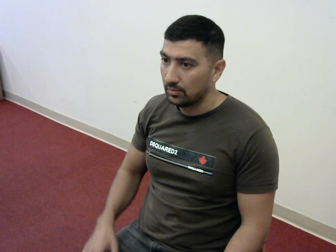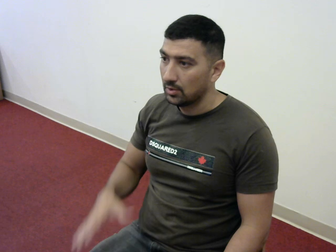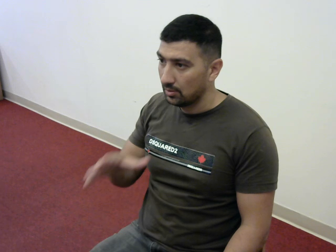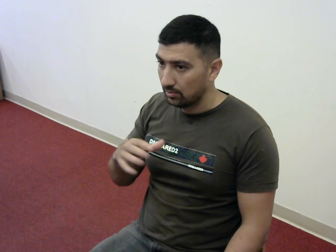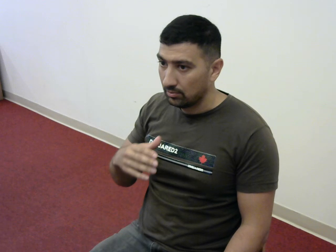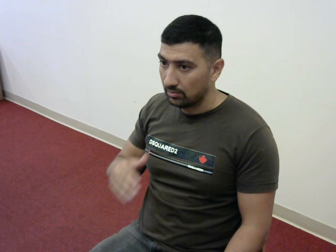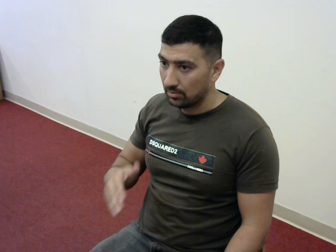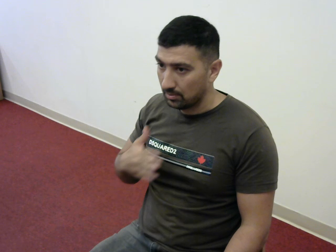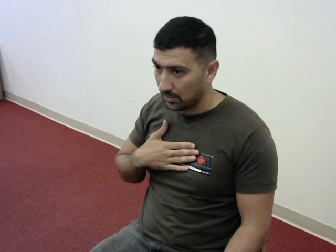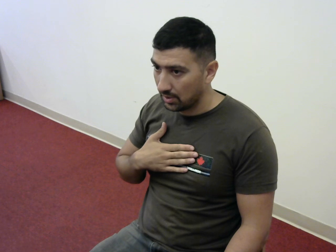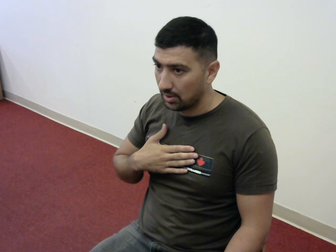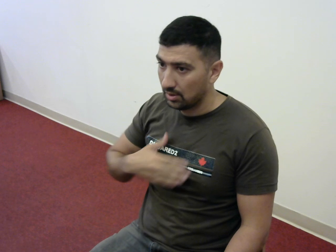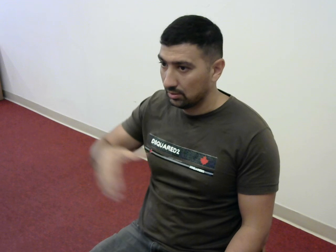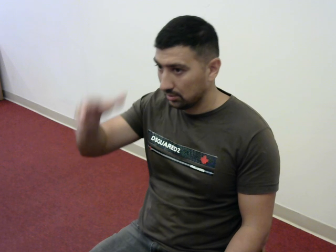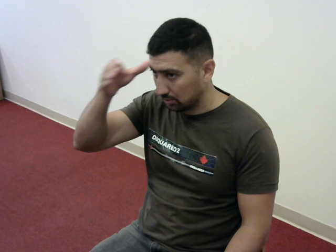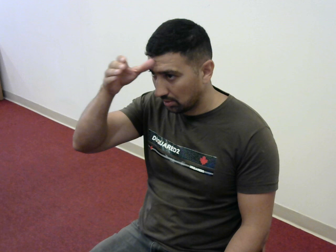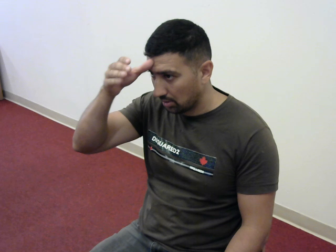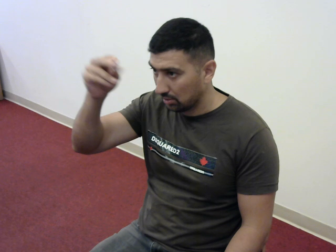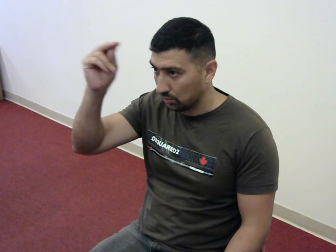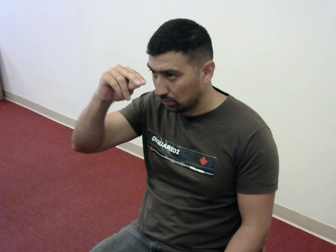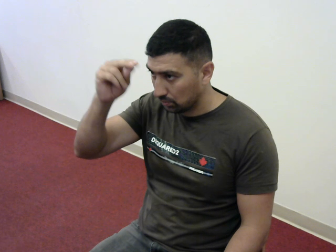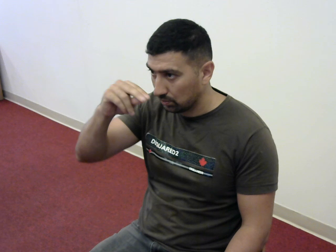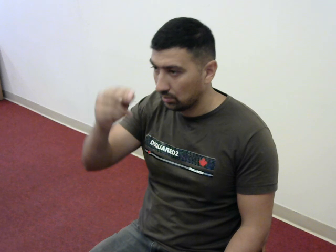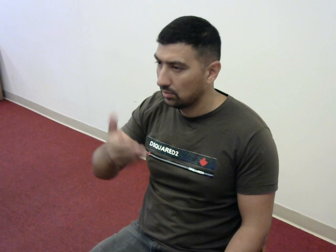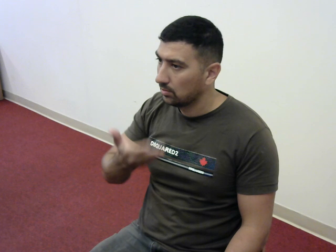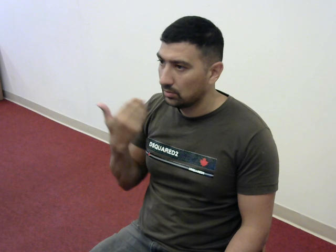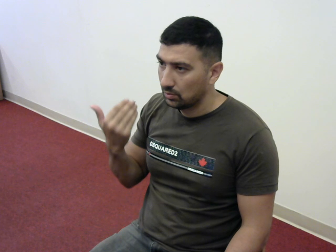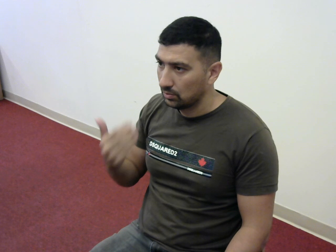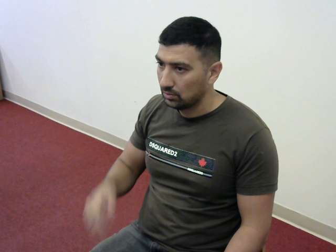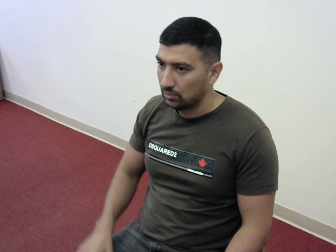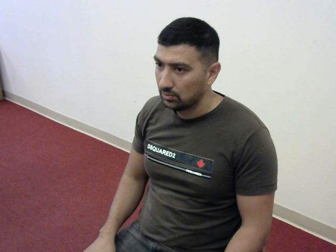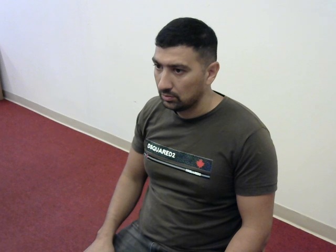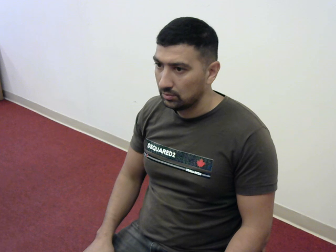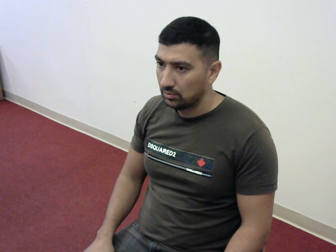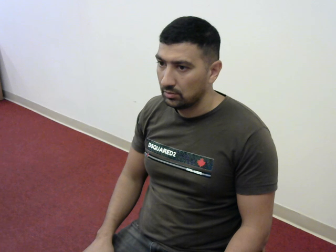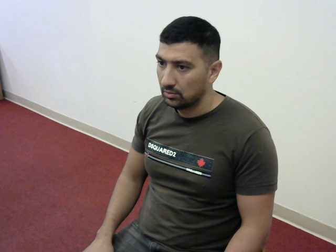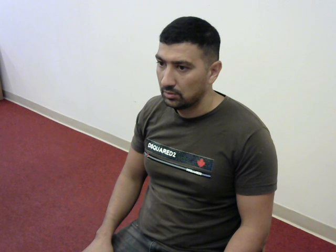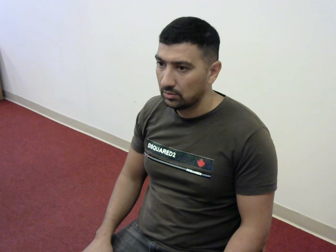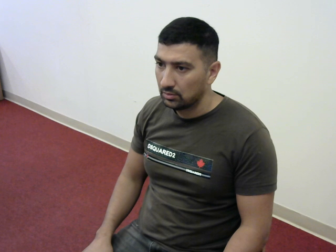Mənim ali təhsilim yoxdur